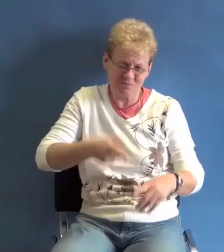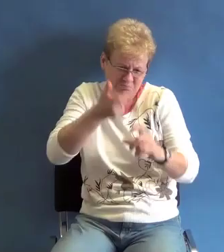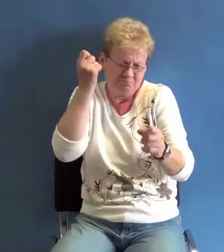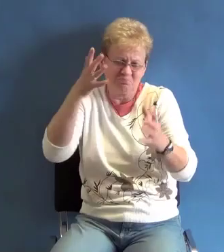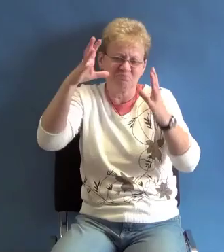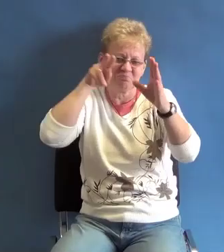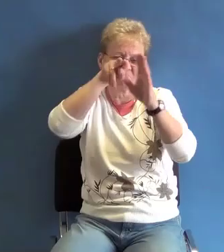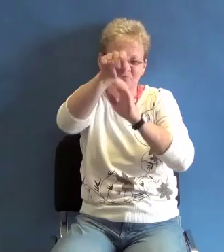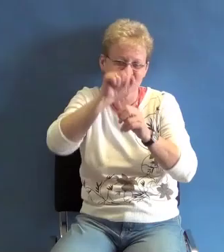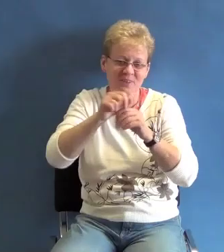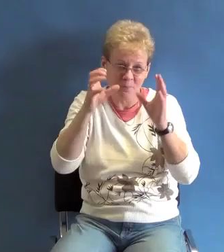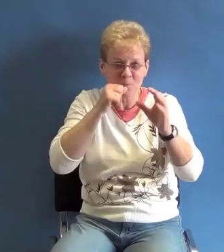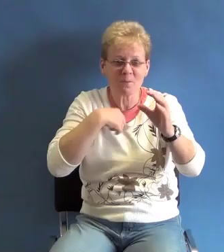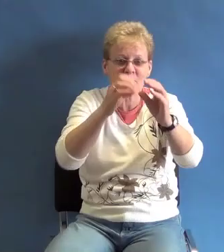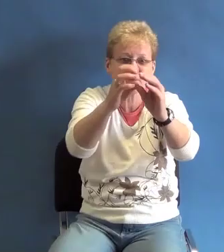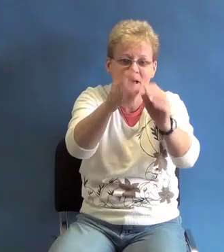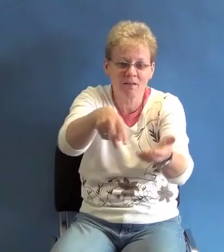Duże to tak, trafi.